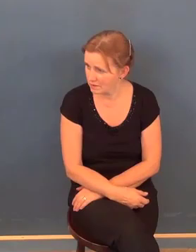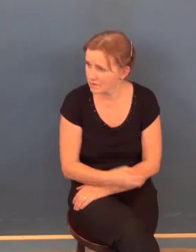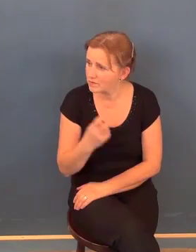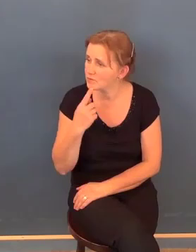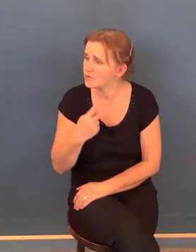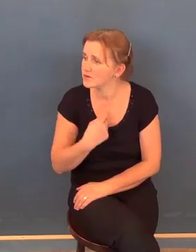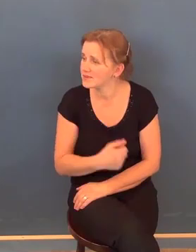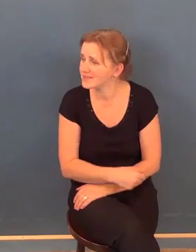Powiedz mi.